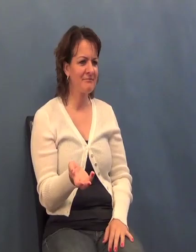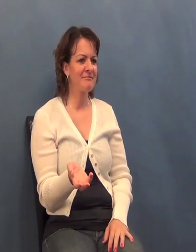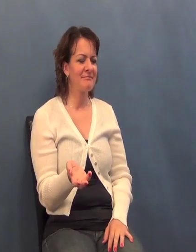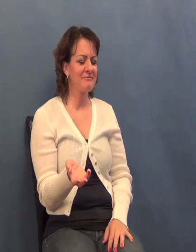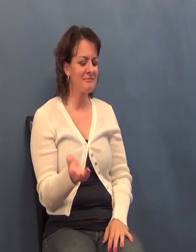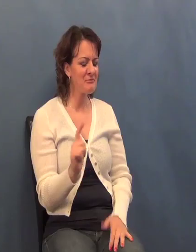Co dalej?